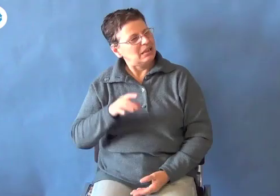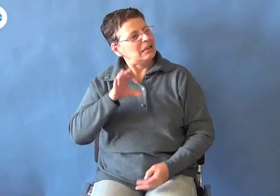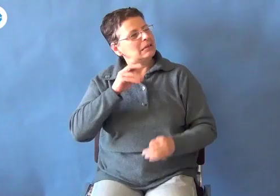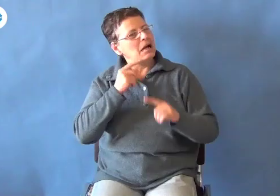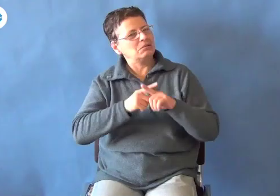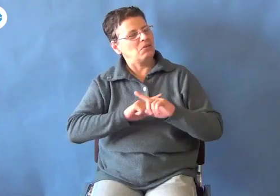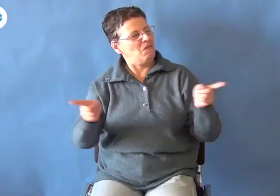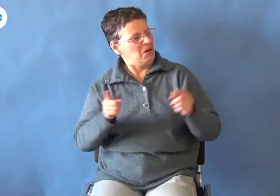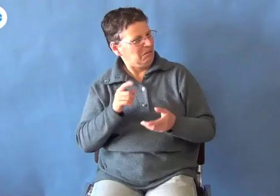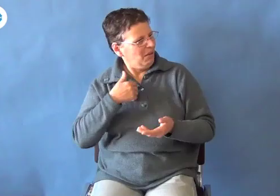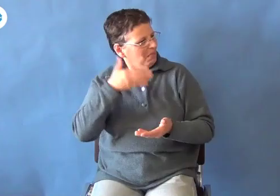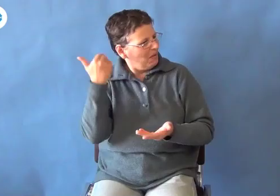Zakaz seksu.